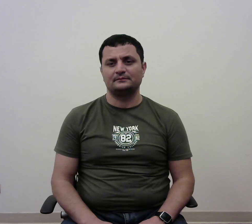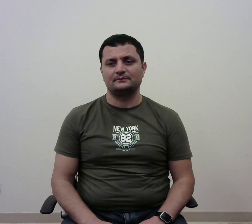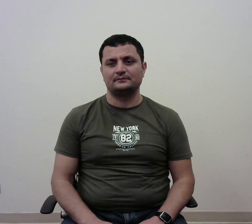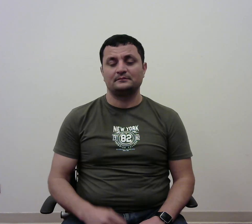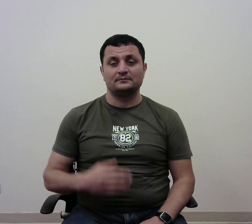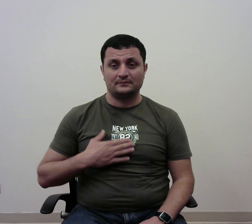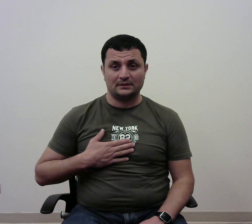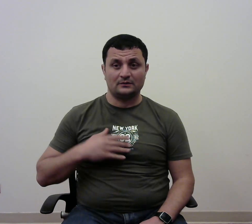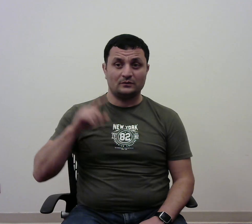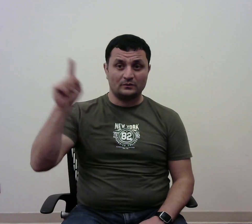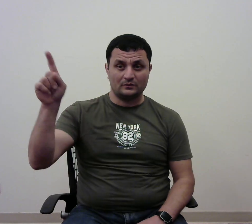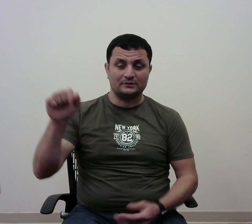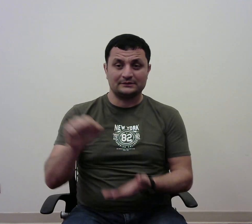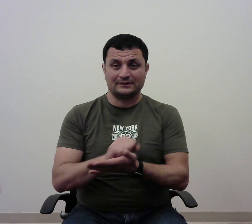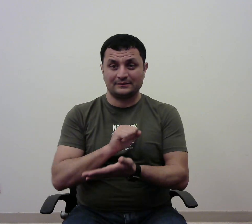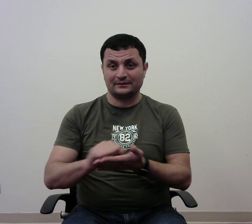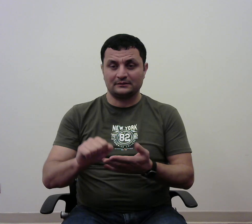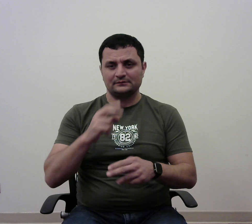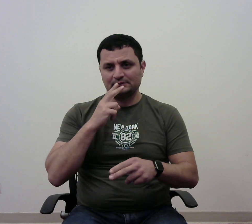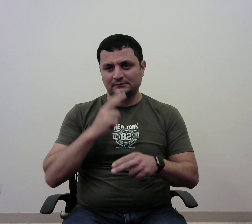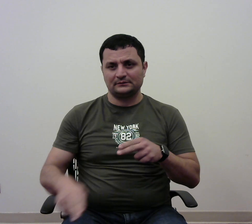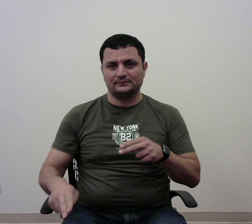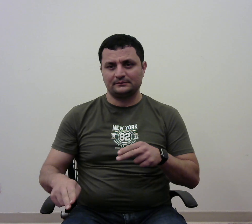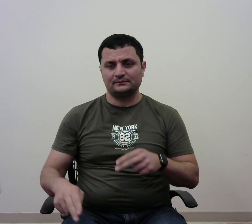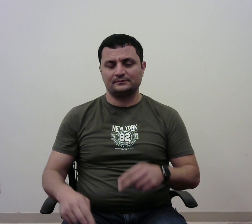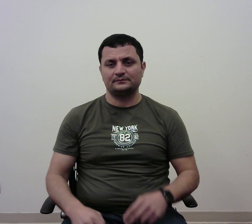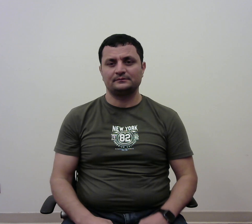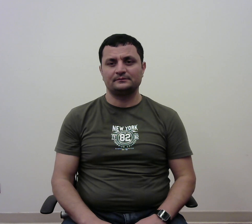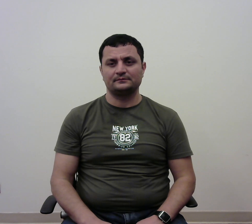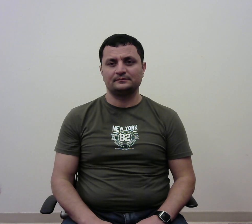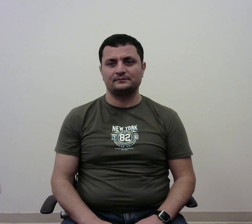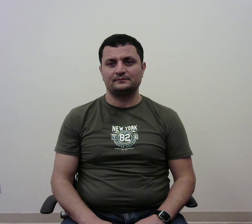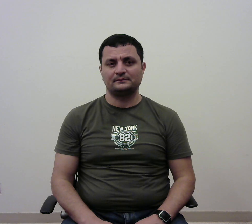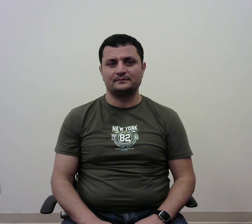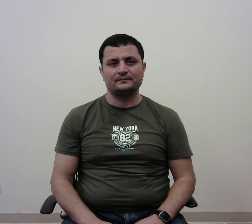Mən o sənədi itirmişdim